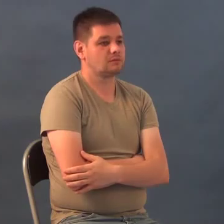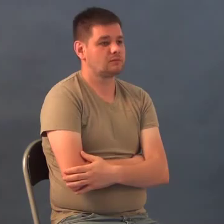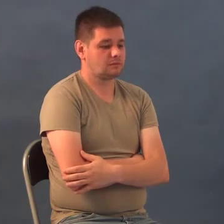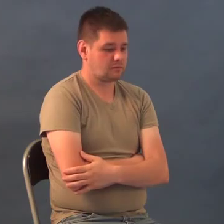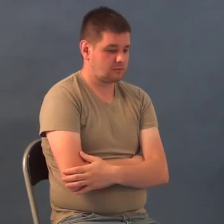Nie można, bo zajęte.